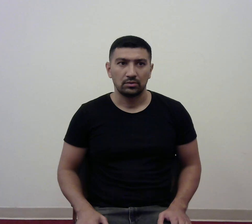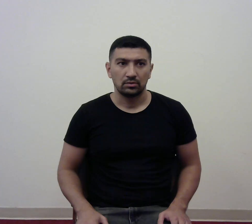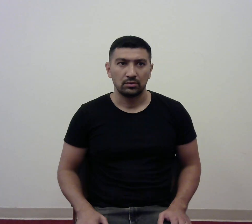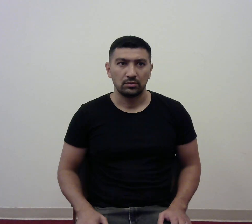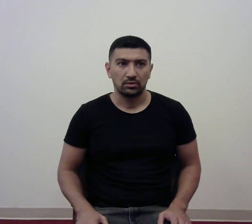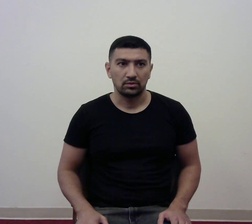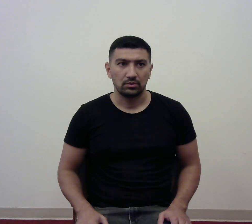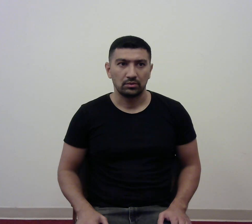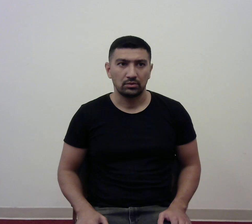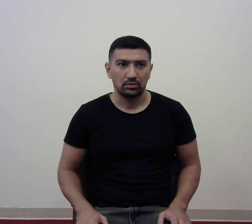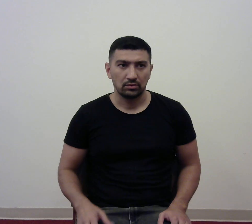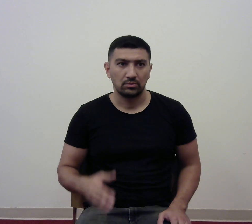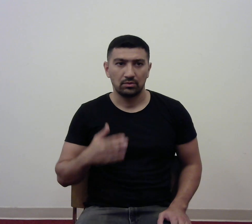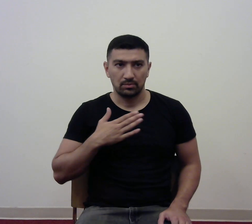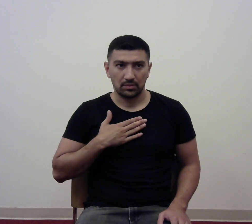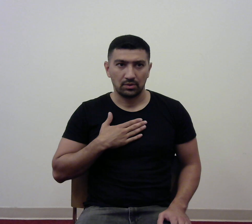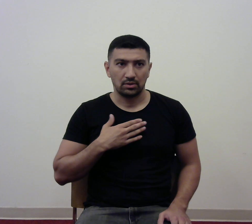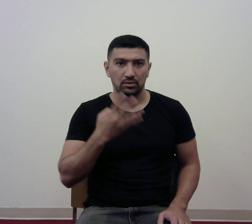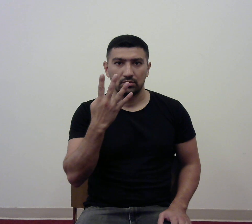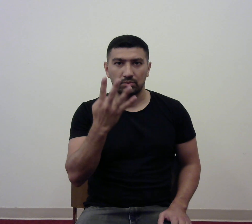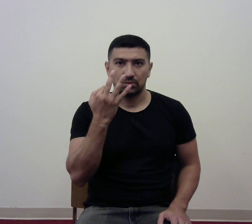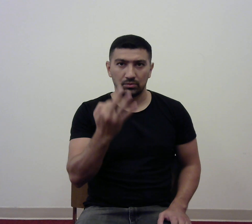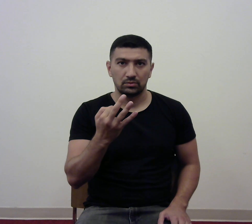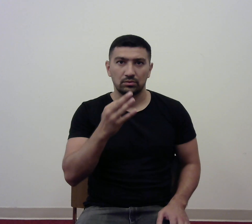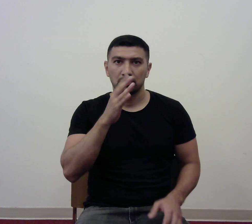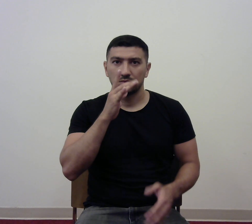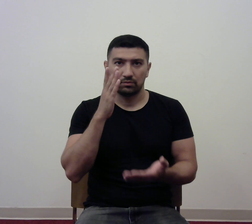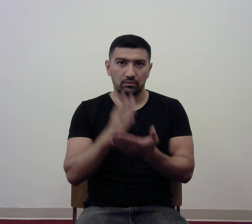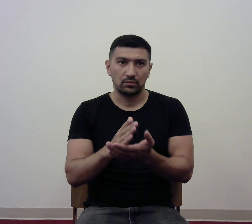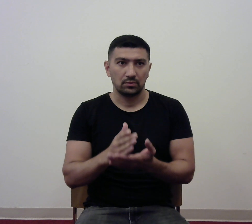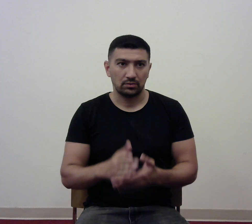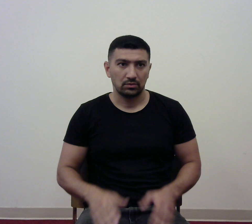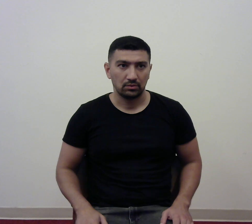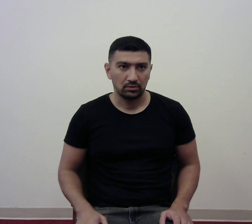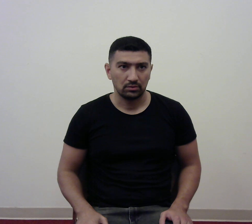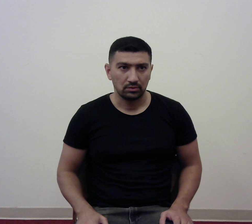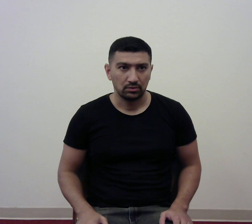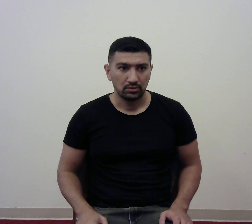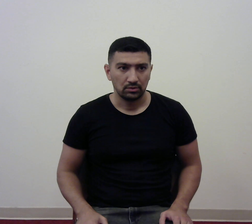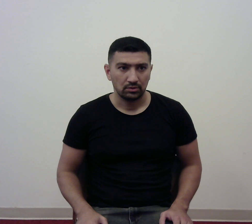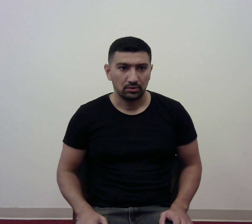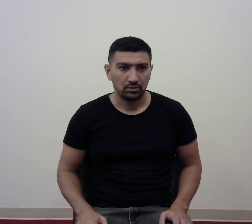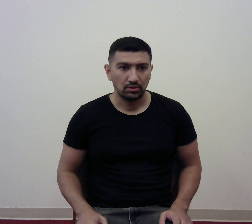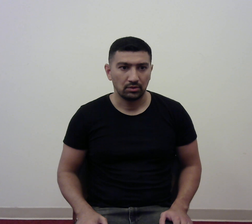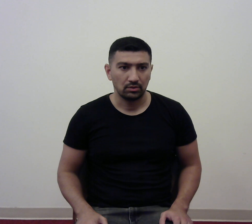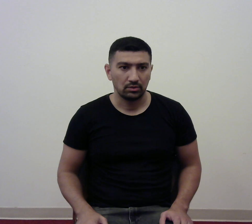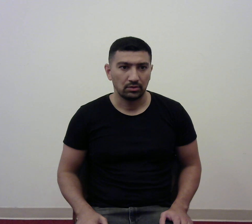Mənim 43 yaşım var